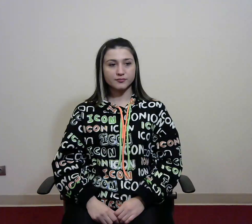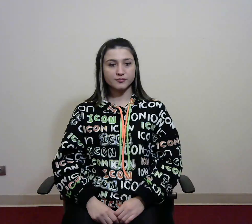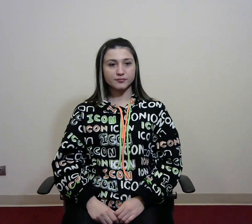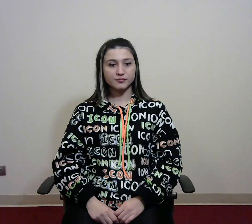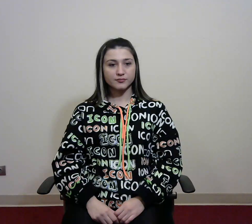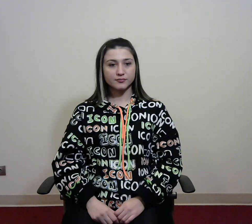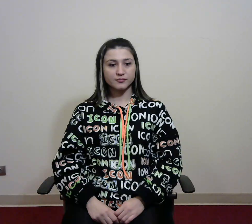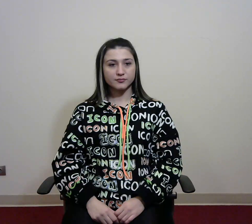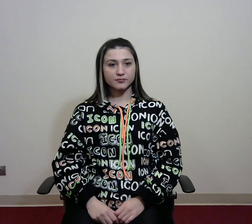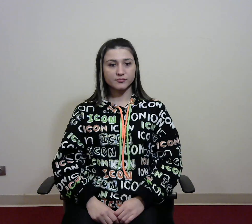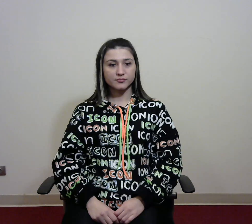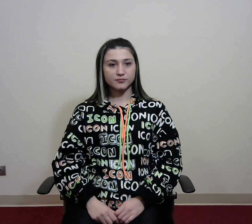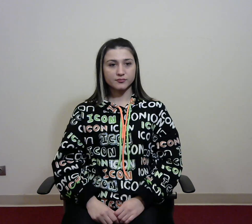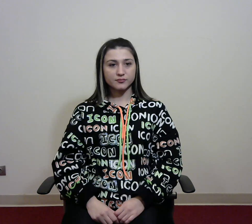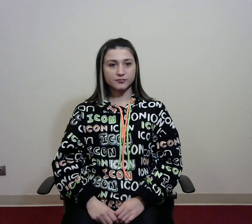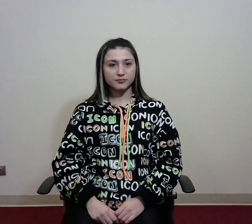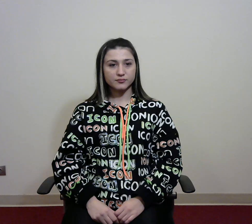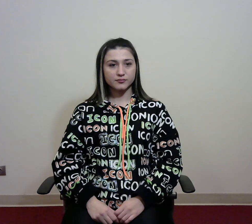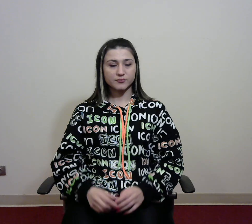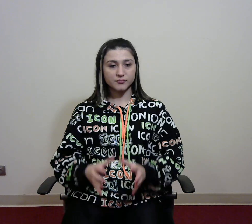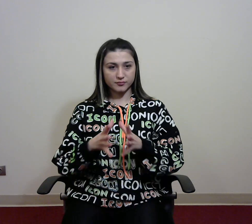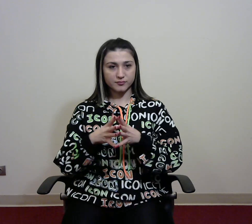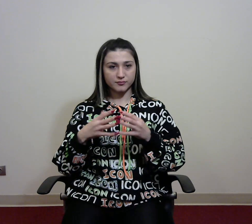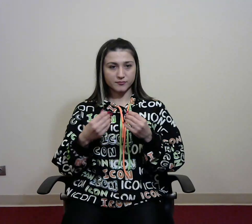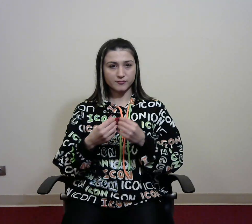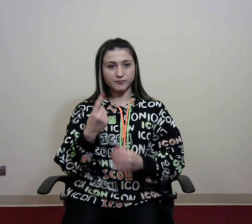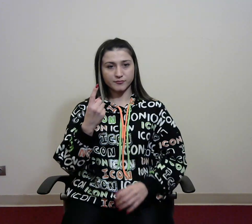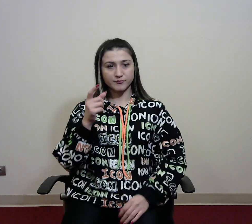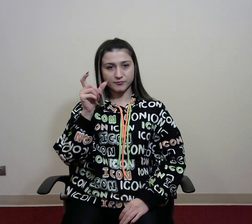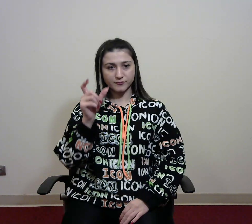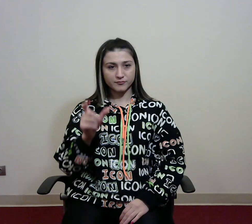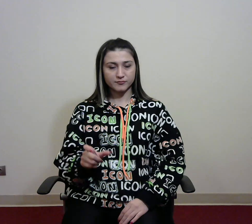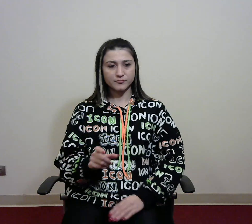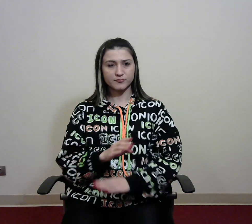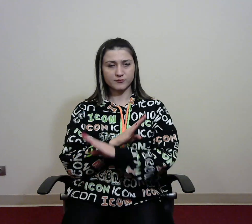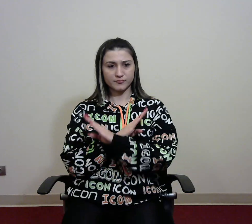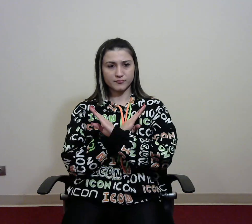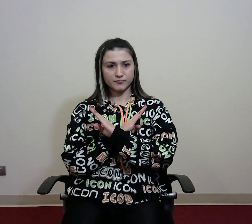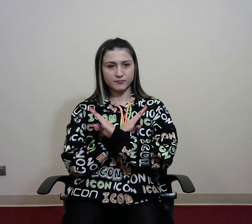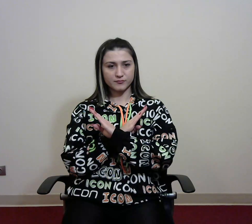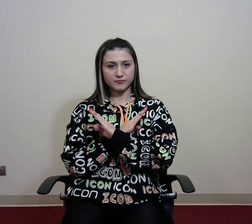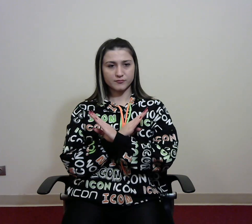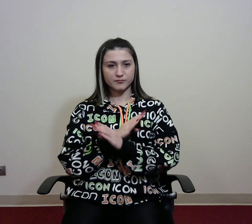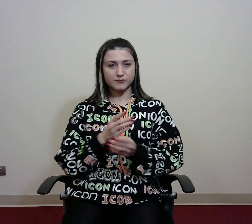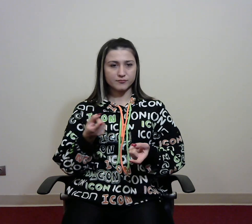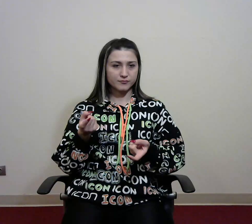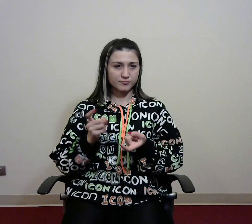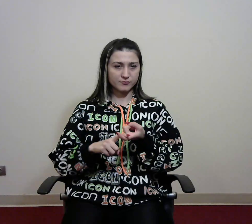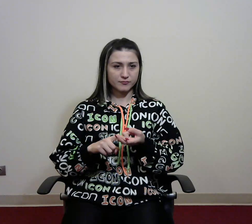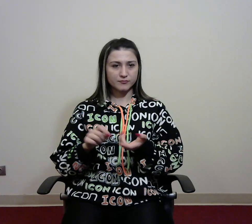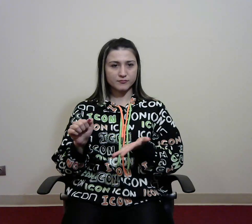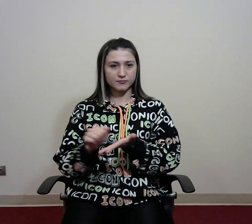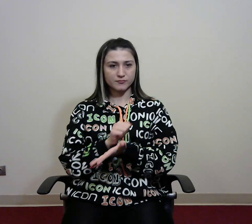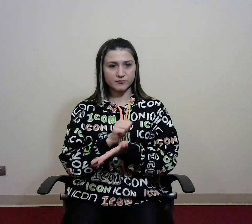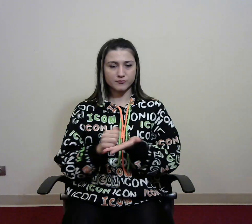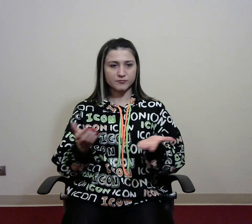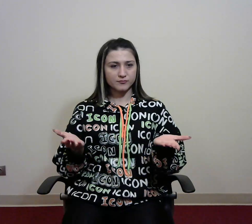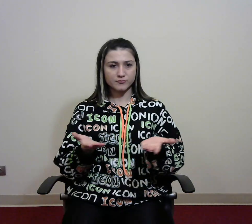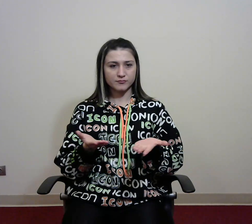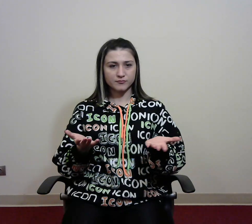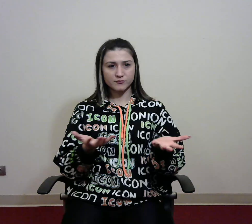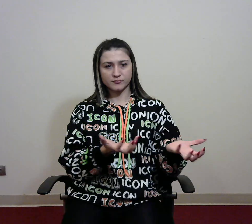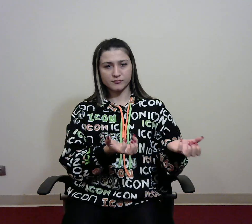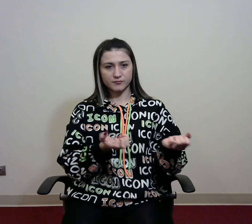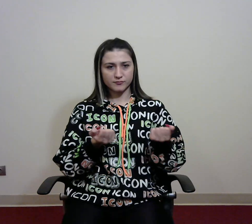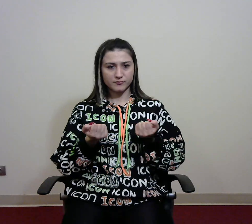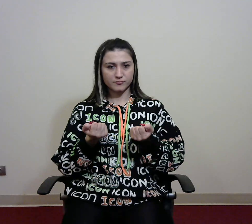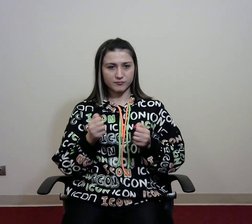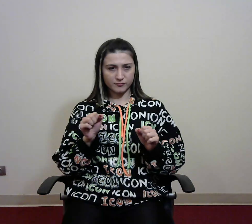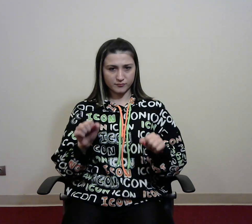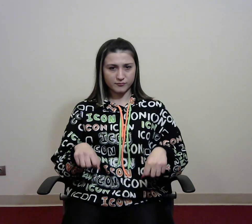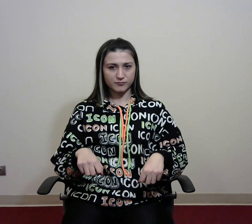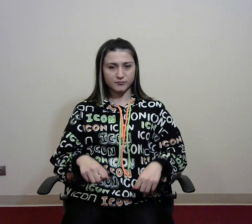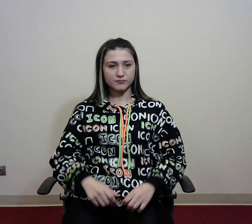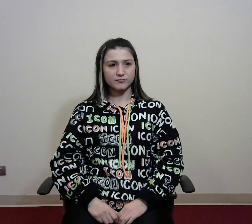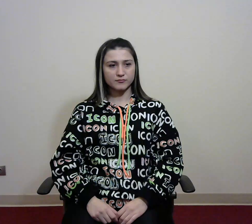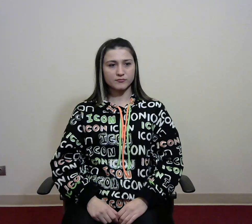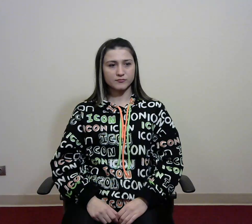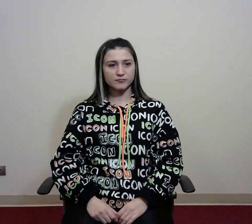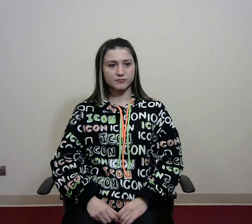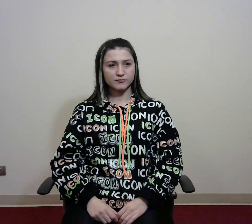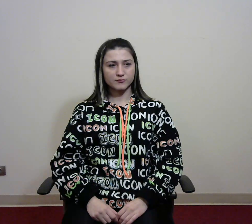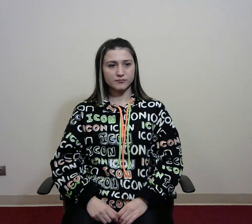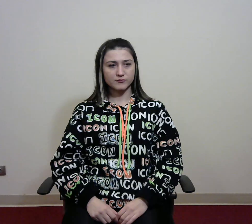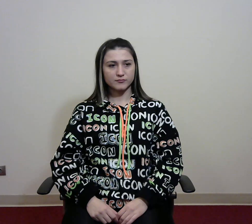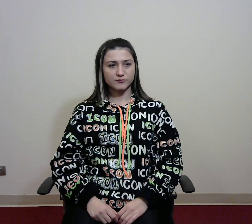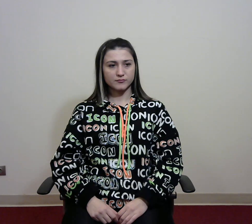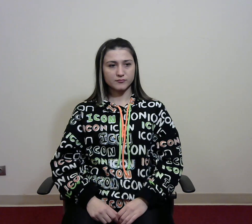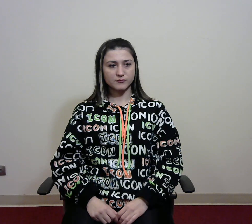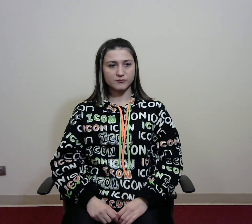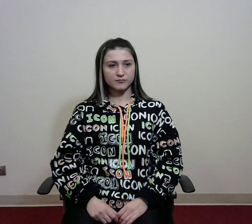Ailədən bir şəxsin ölməsi ilə bağlı sənəd necə almaq olar?